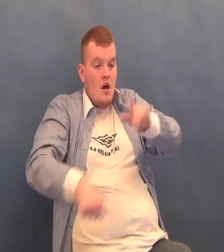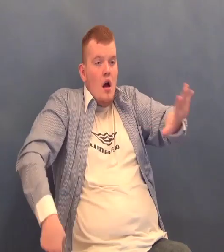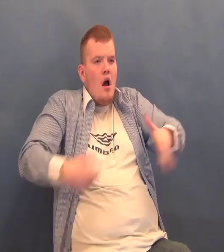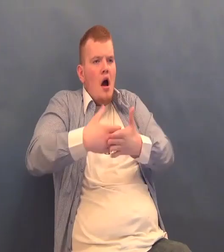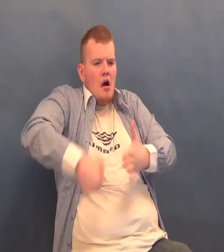Po co trzyma teczkę w ręku?